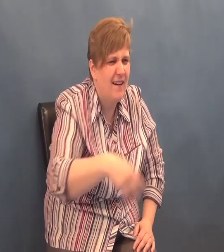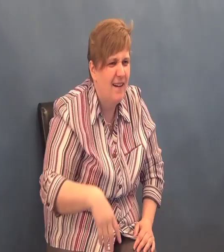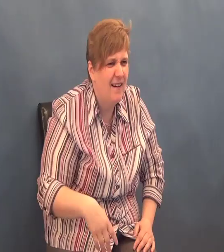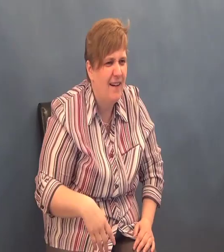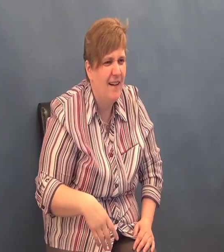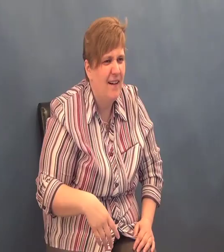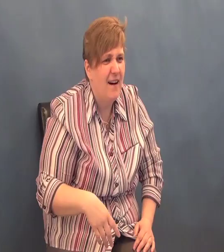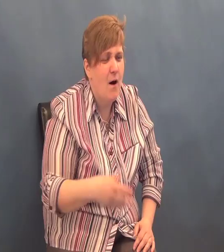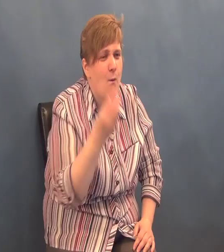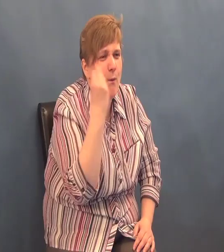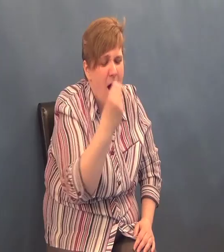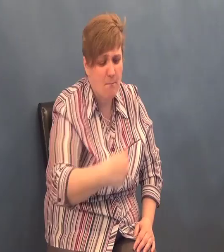Było tak blisko.